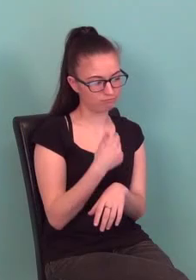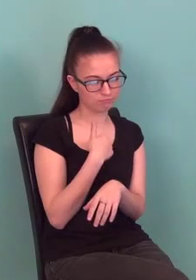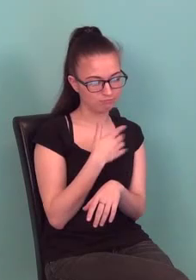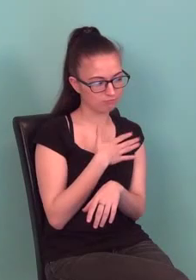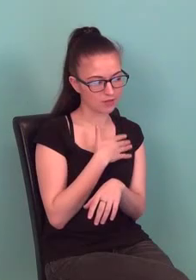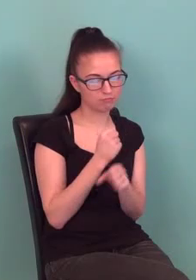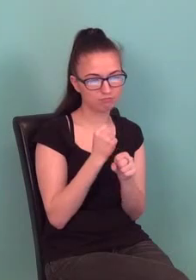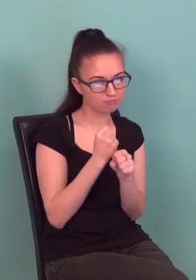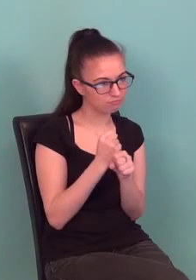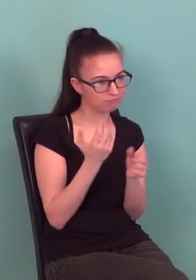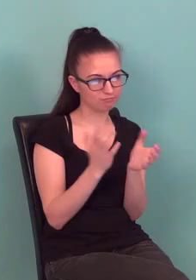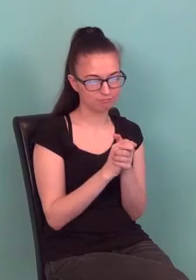Mam pracę.